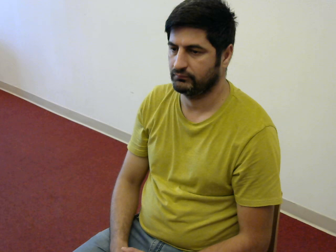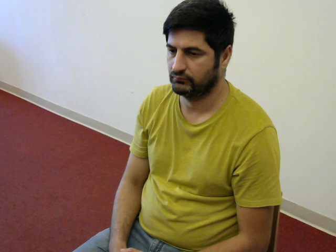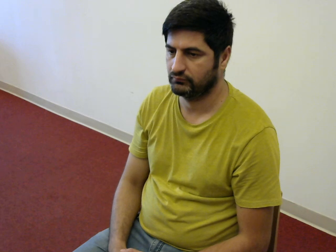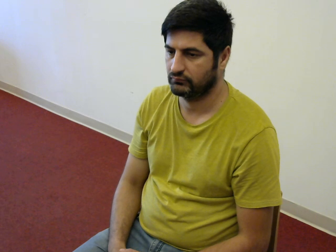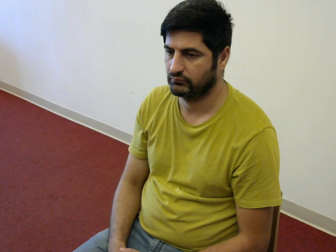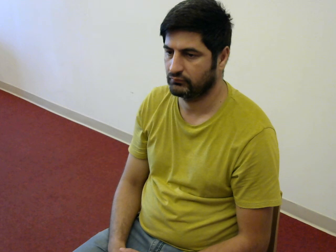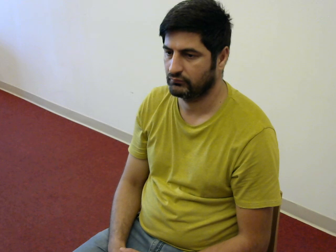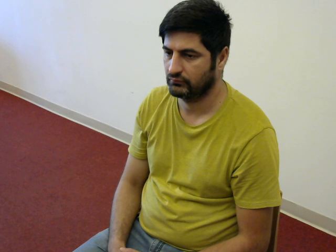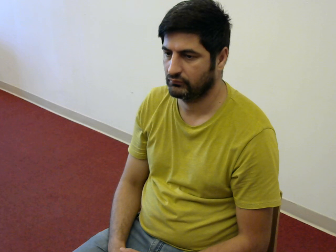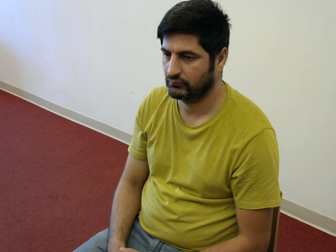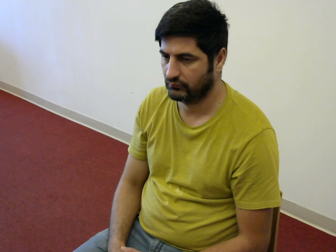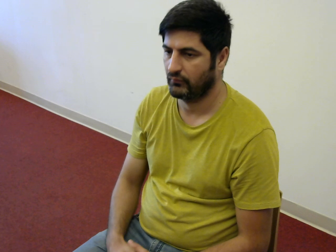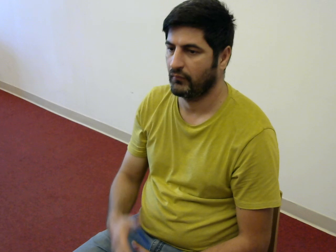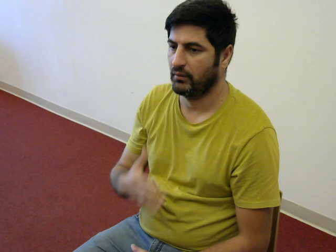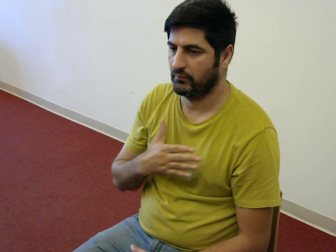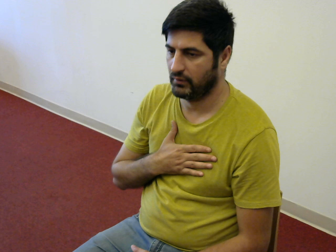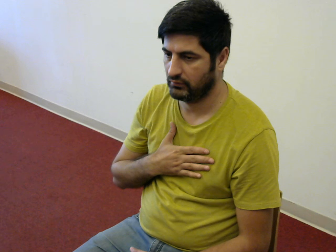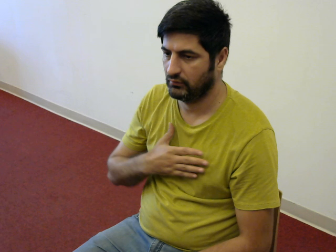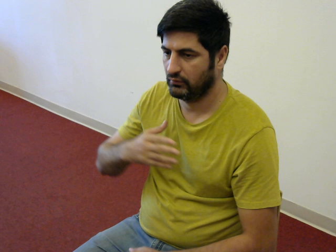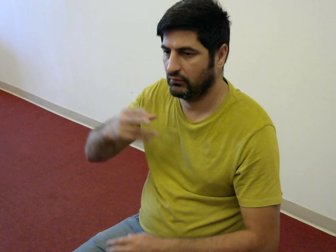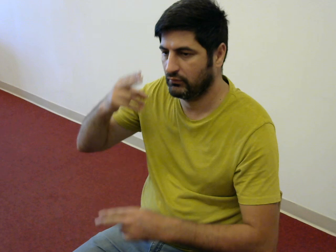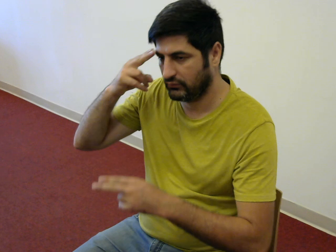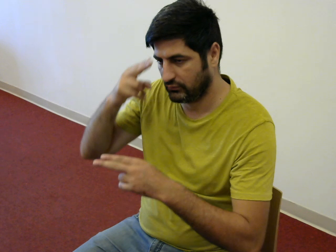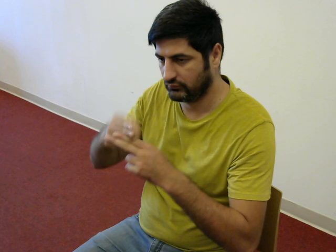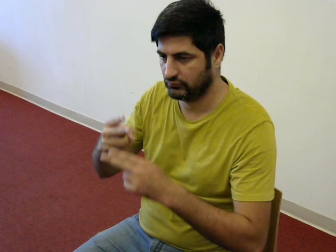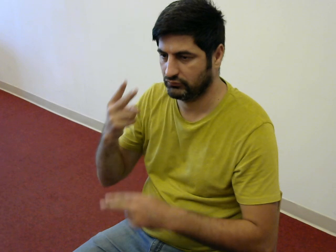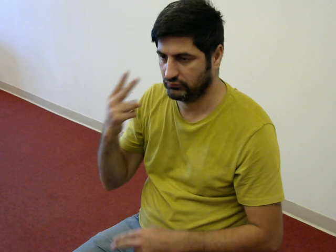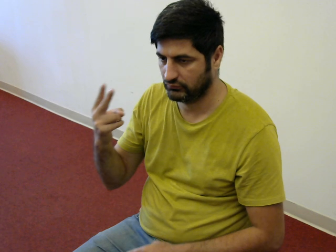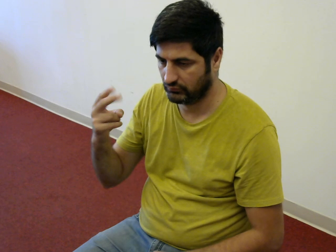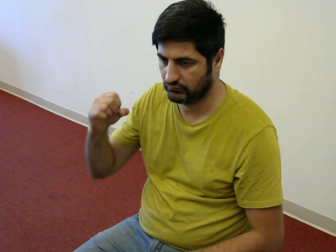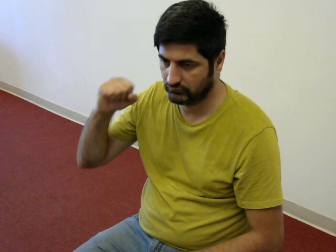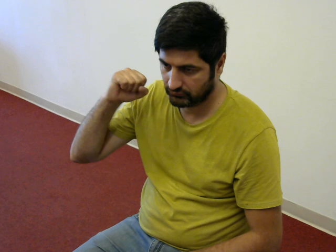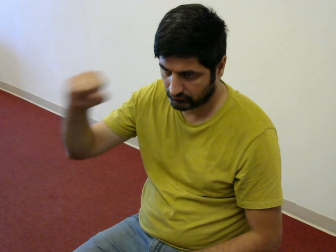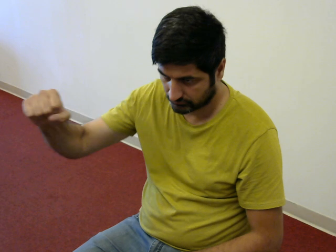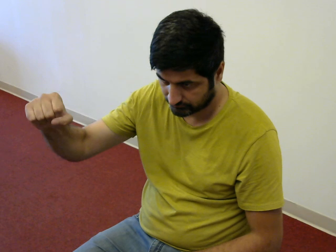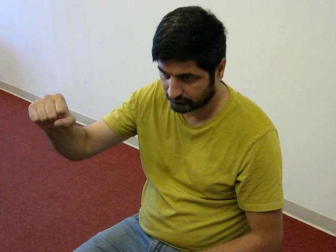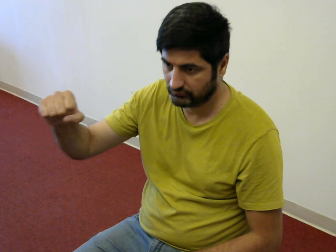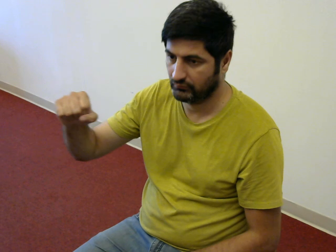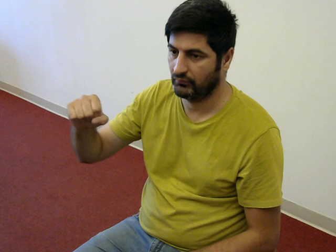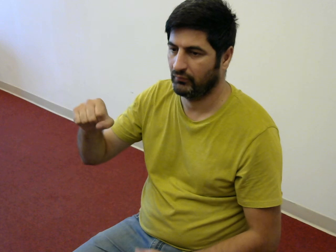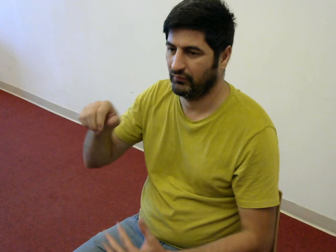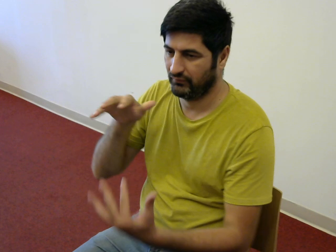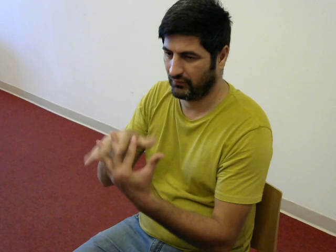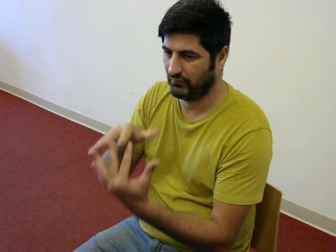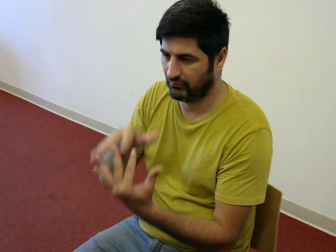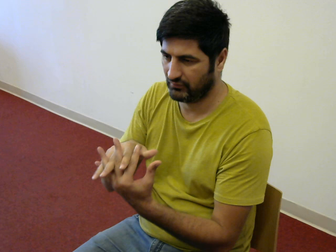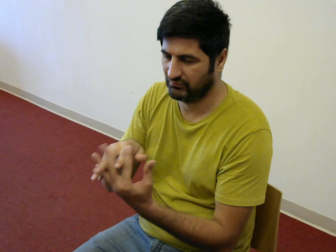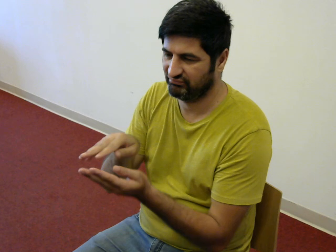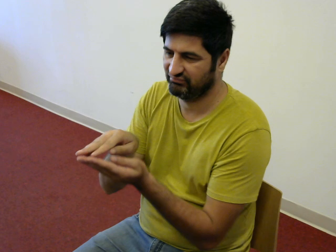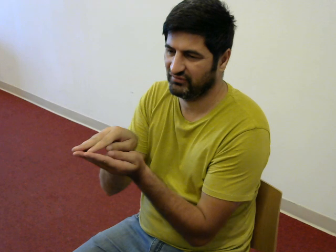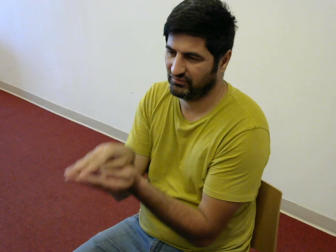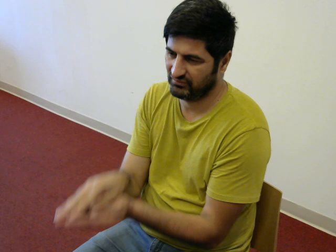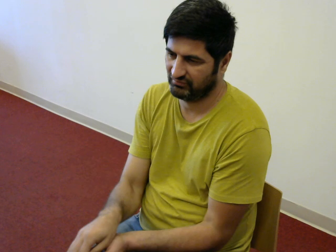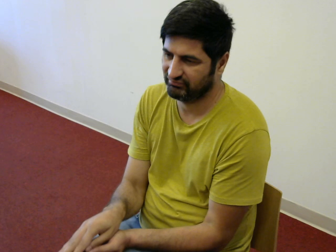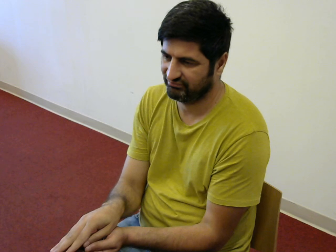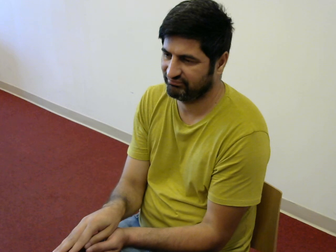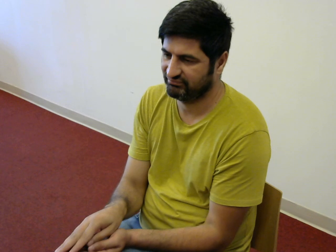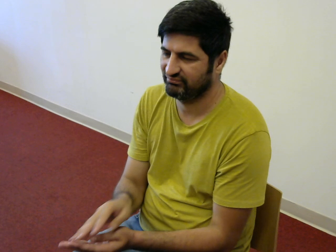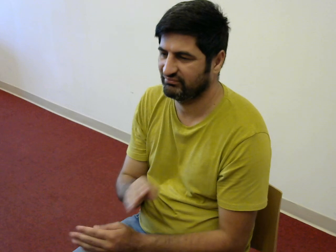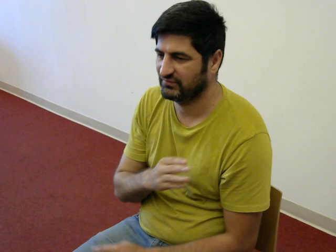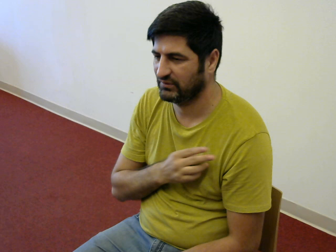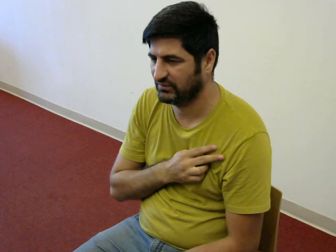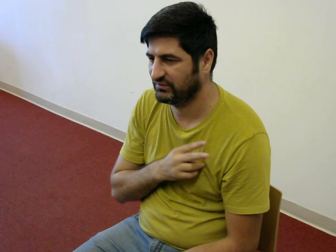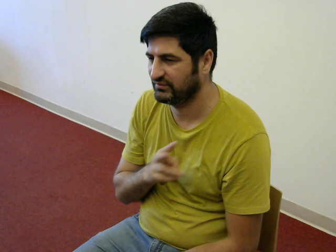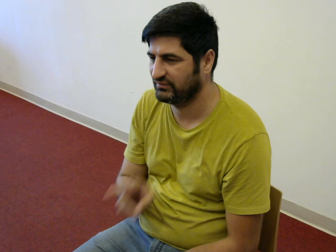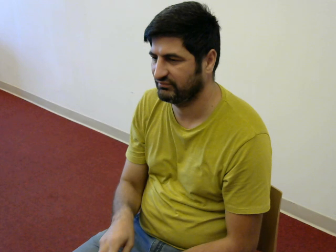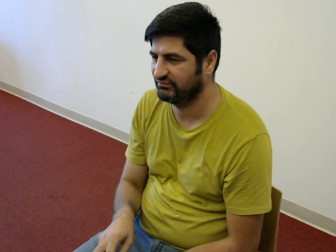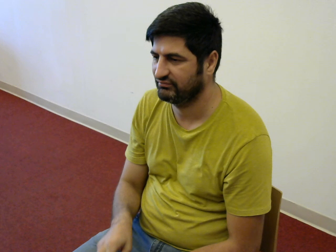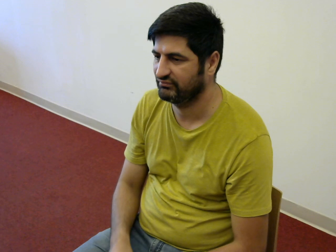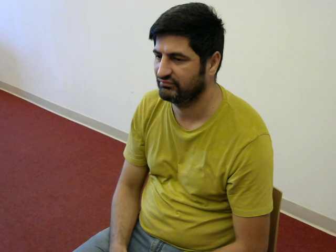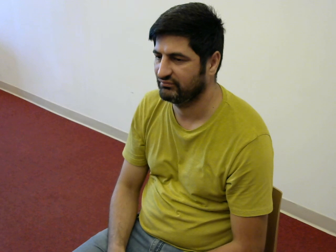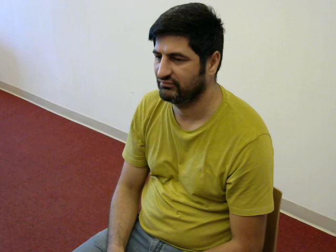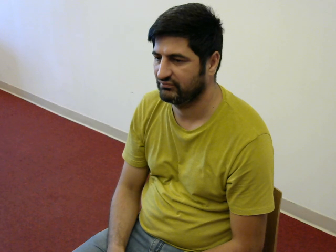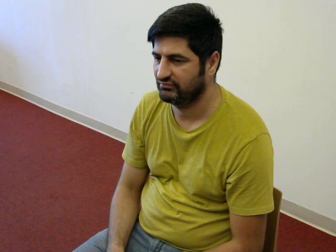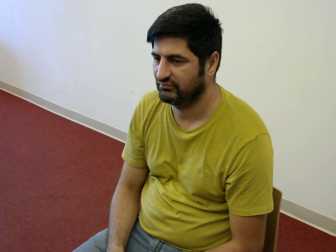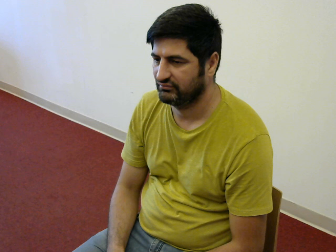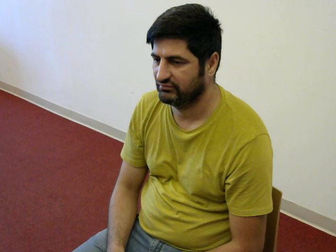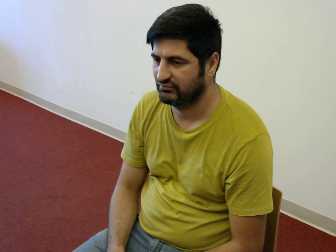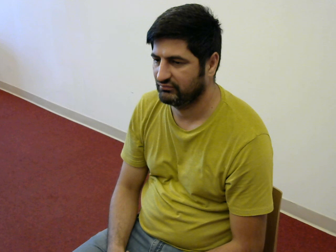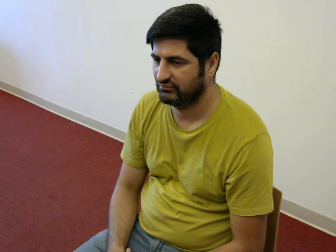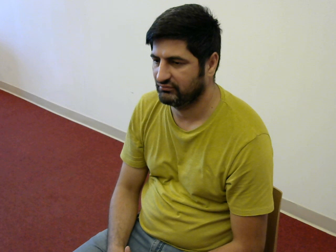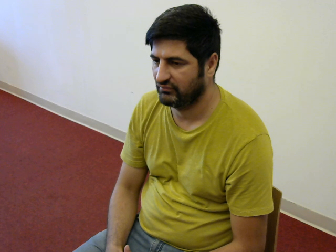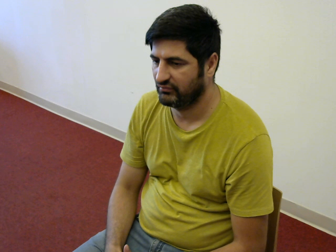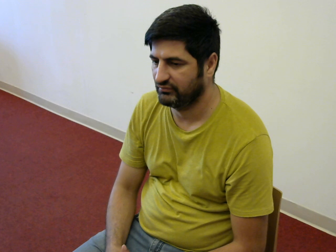Mənim qardaşım 2-ci Qarabağ müharibəsində şəhid olub